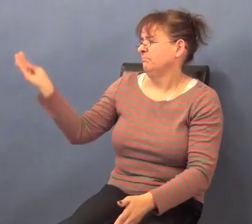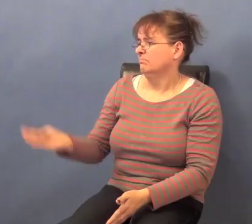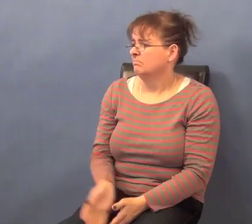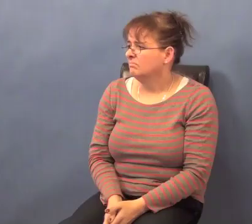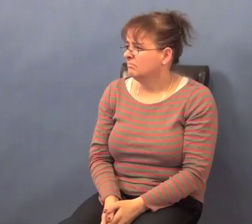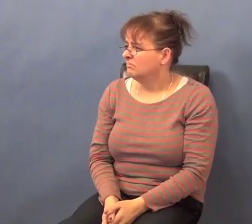A ukradziono.